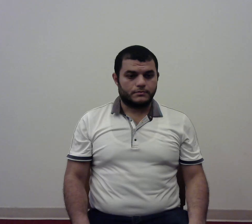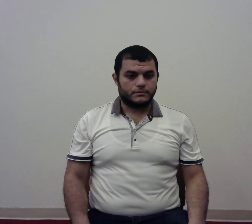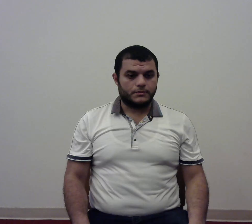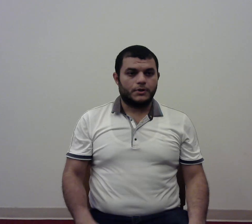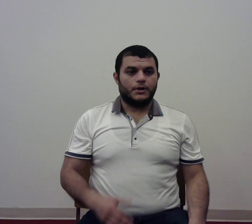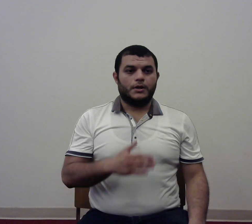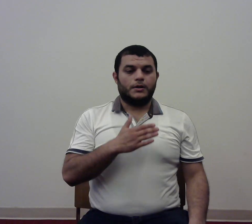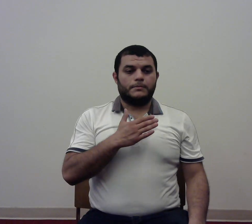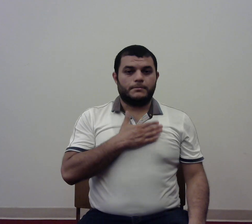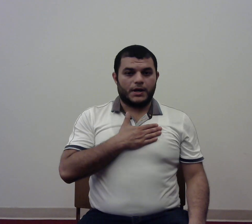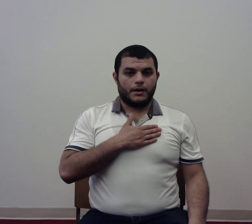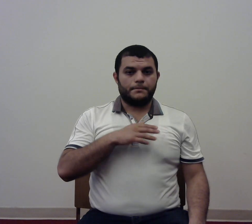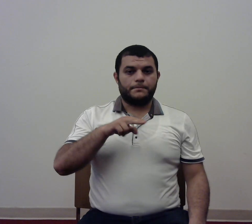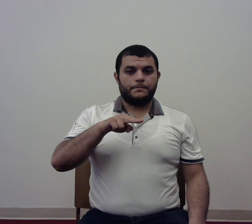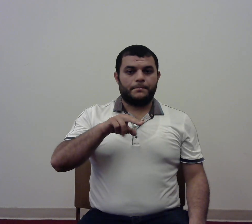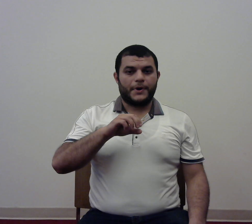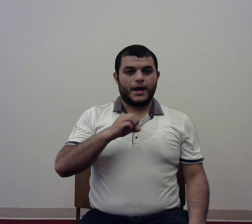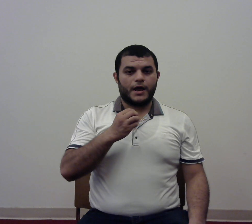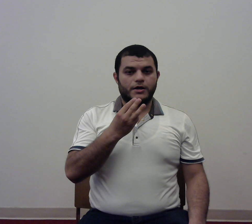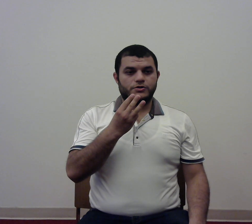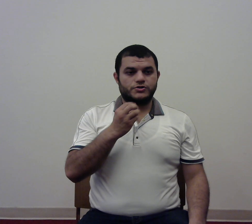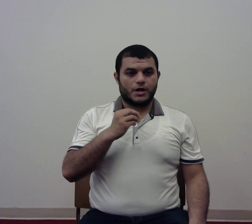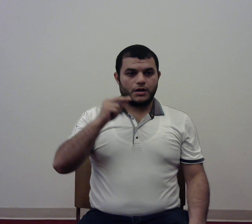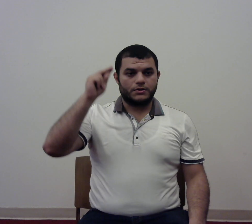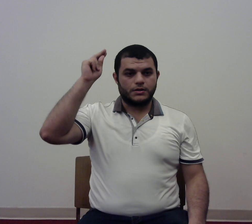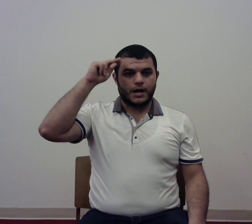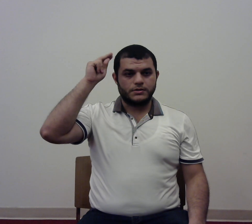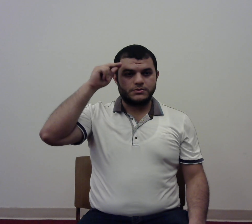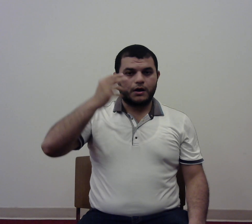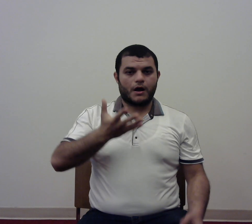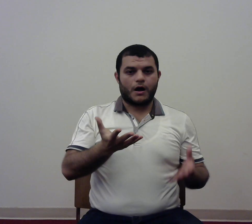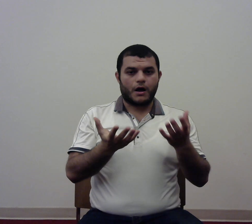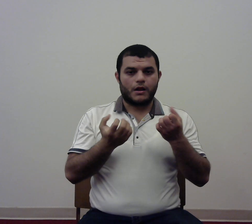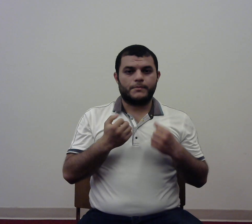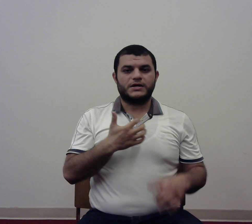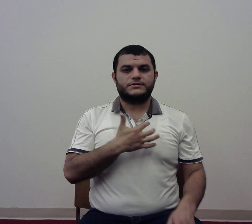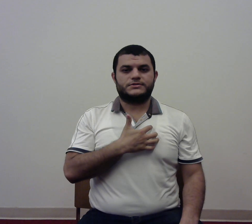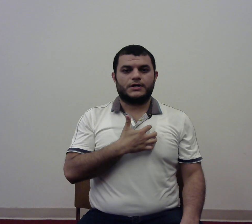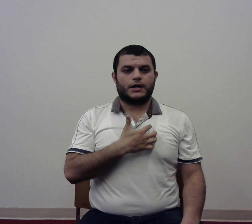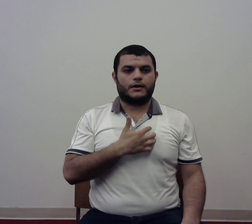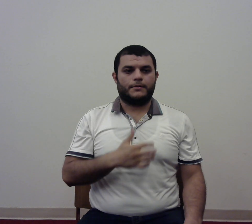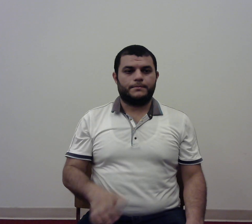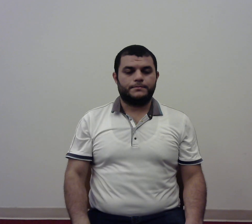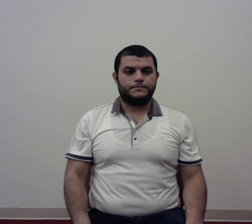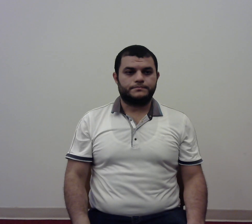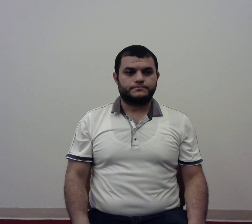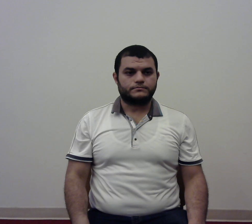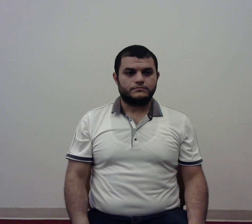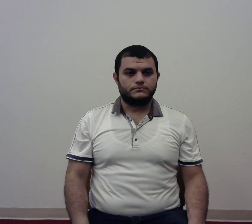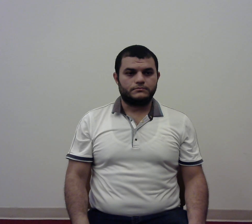Mən peşə təhsili almaq istəyirəm